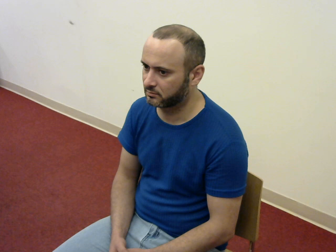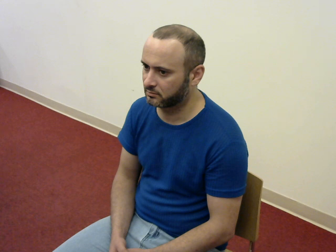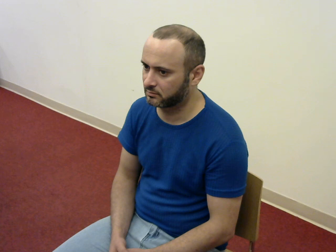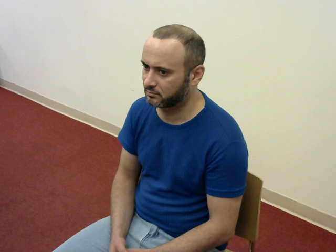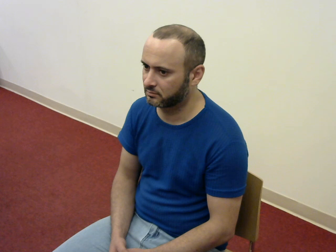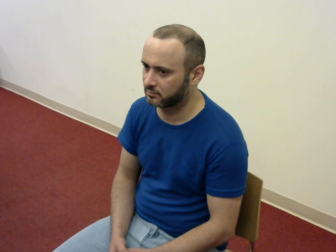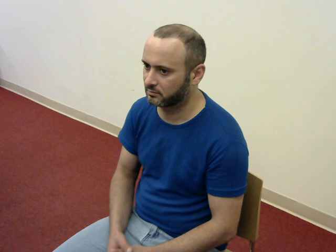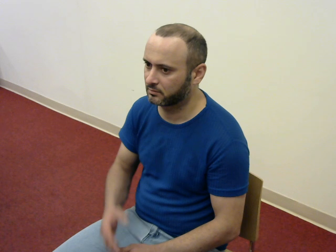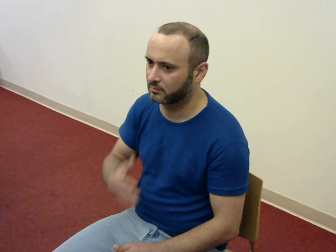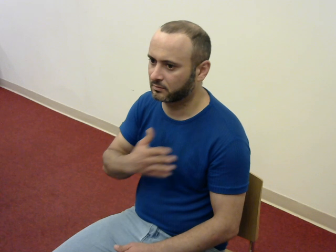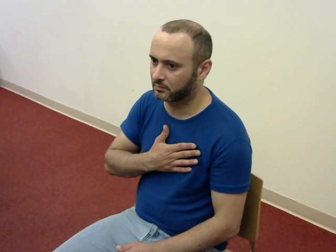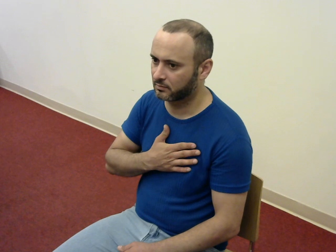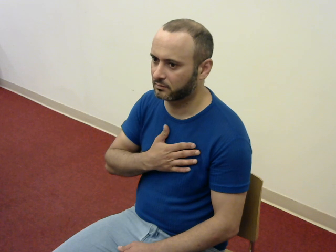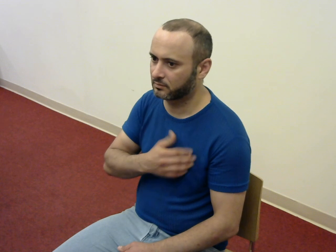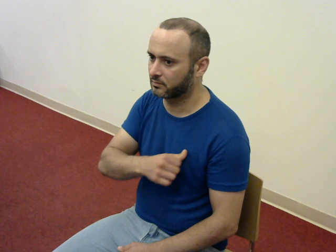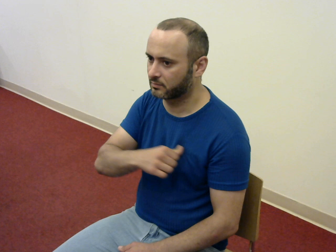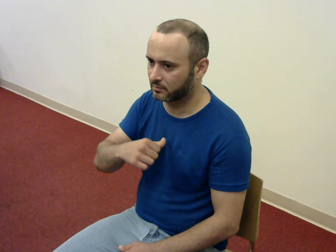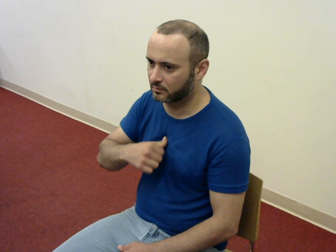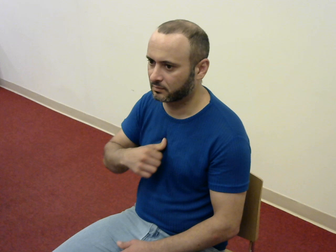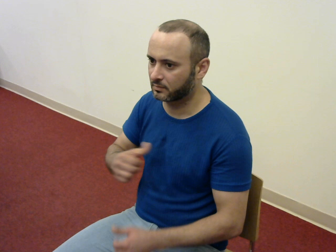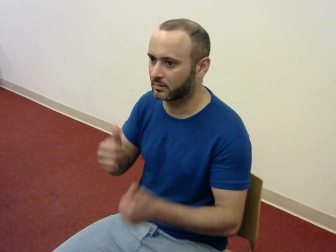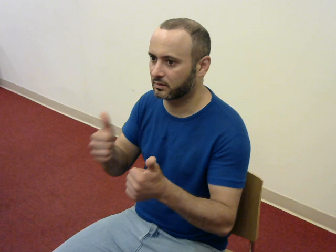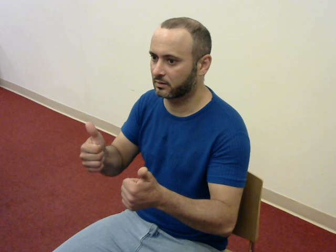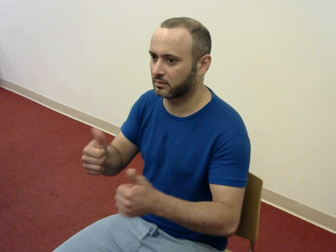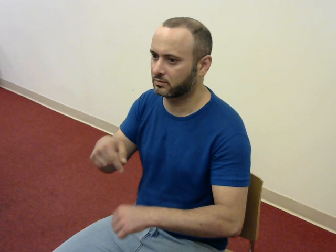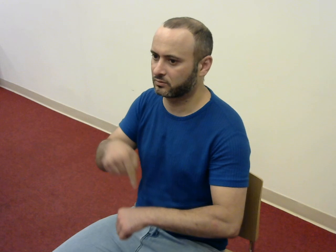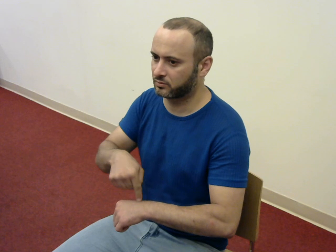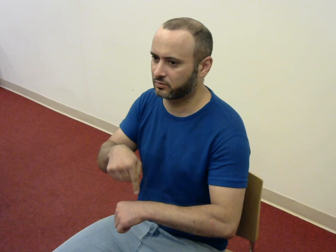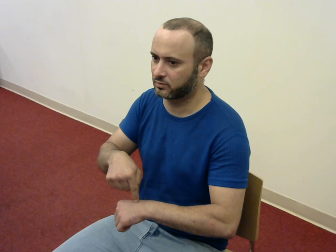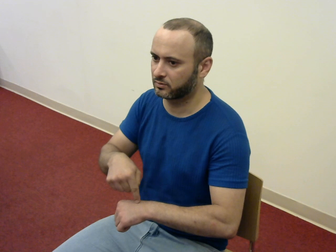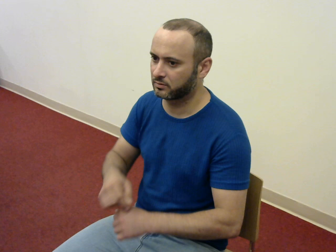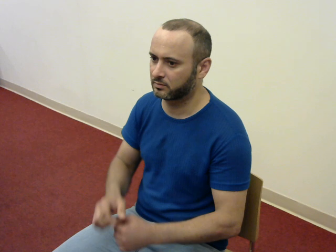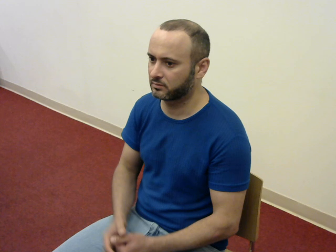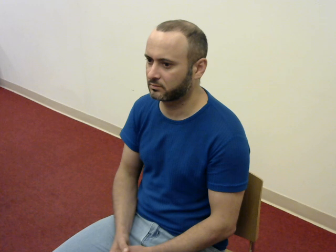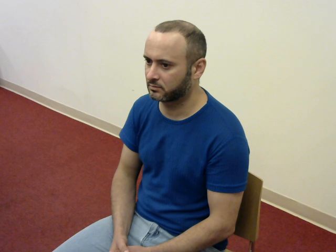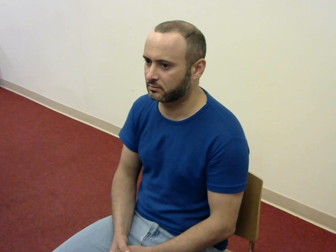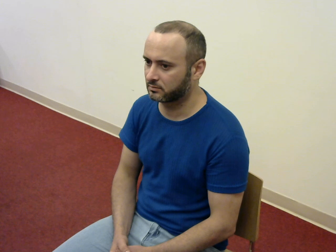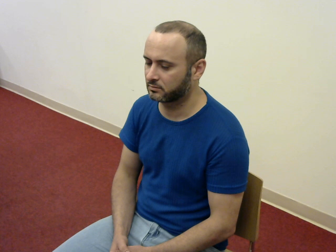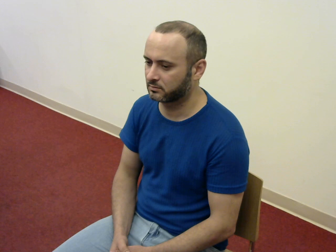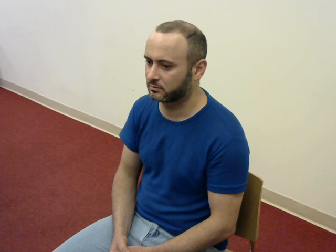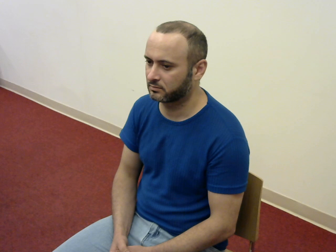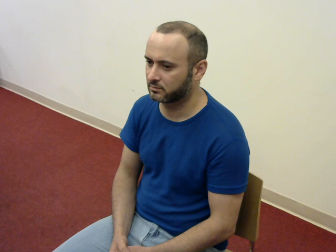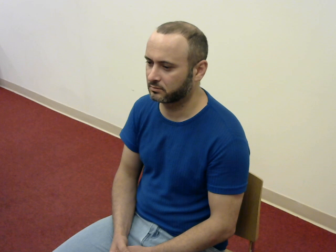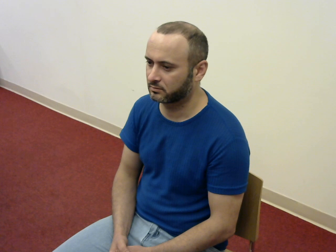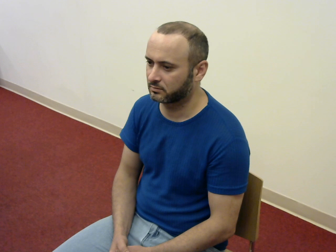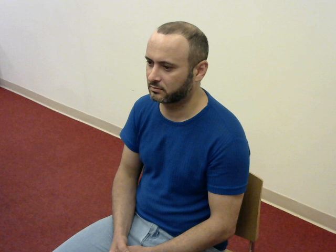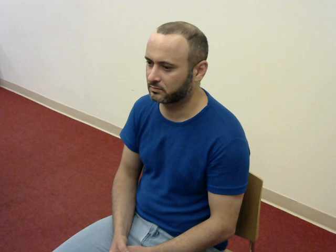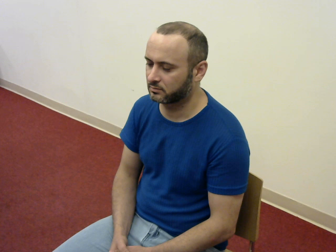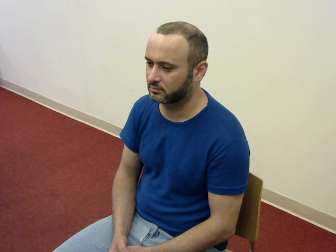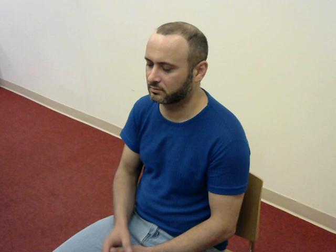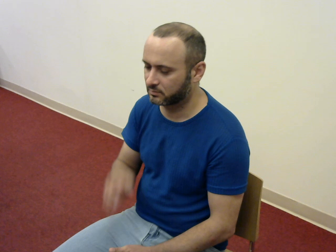Mən özümü yaxşı hiss edirəm